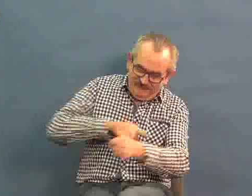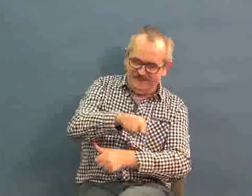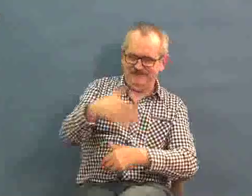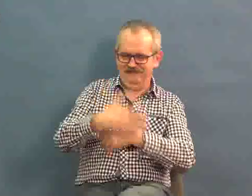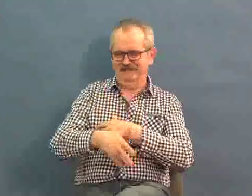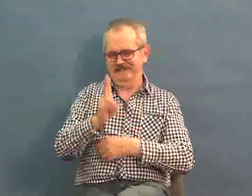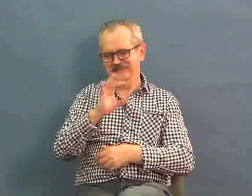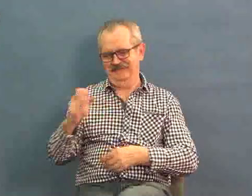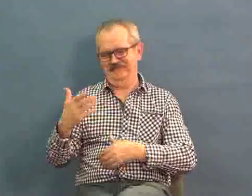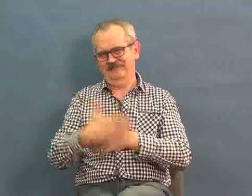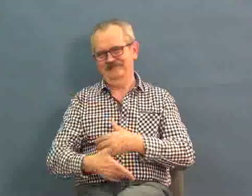To koniec tego filmu.